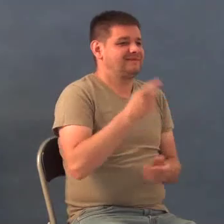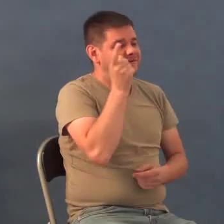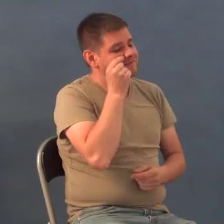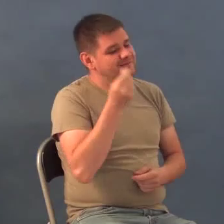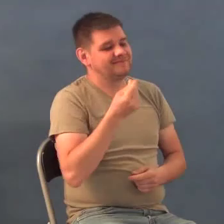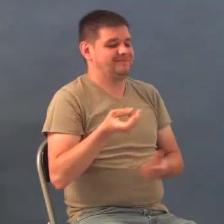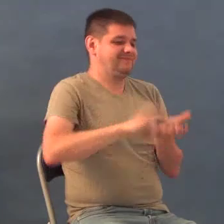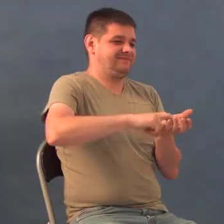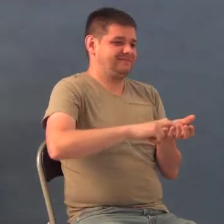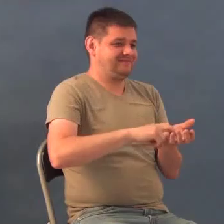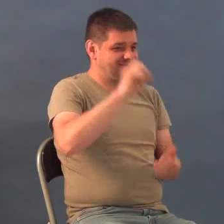Nie daje mu zasnąć, więc wstaje.